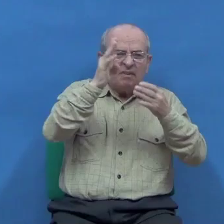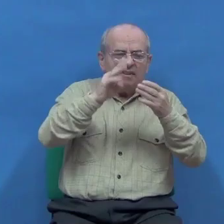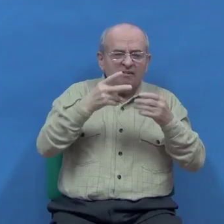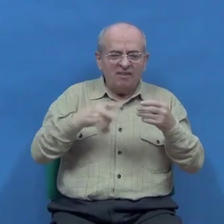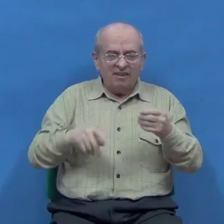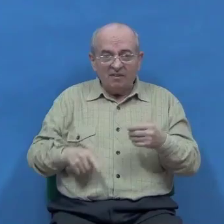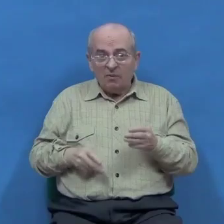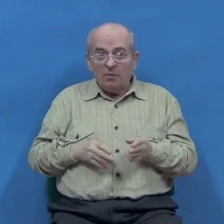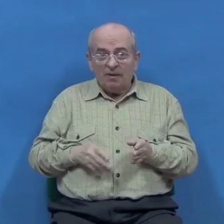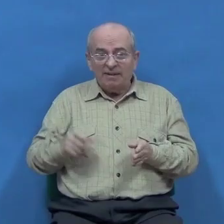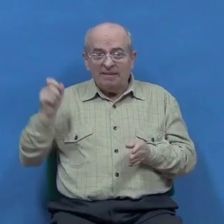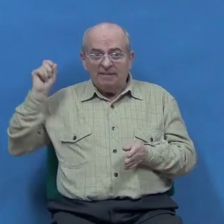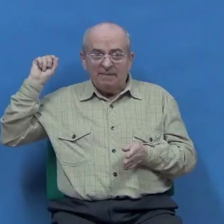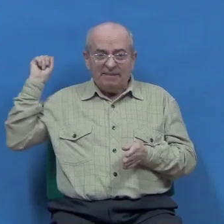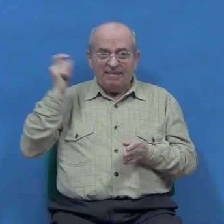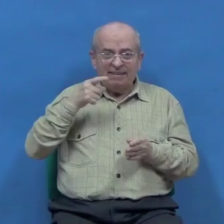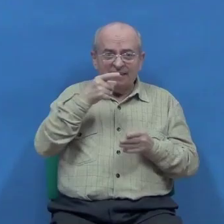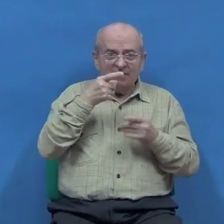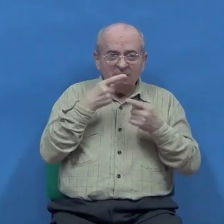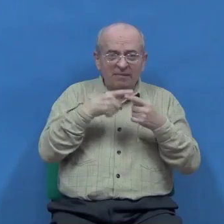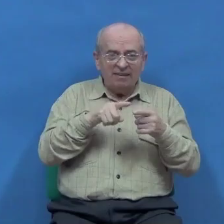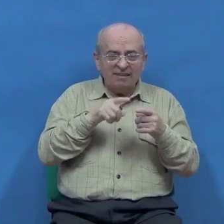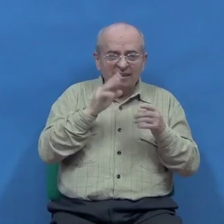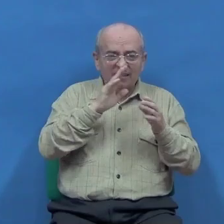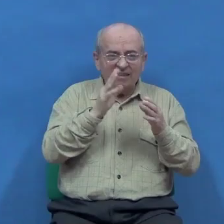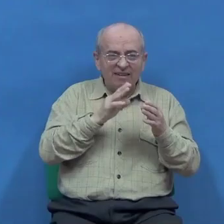Za drugim razem chłopiec rozbija kolejną szybę.